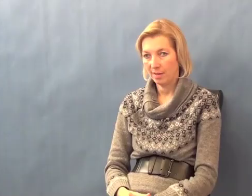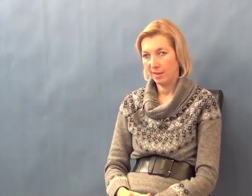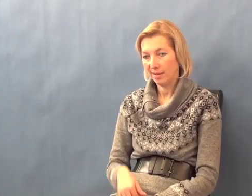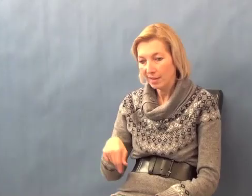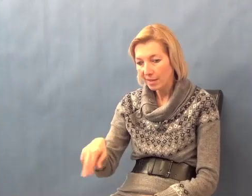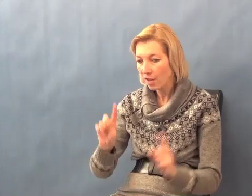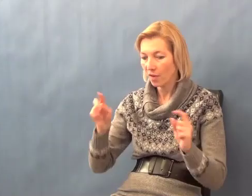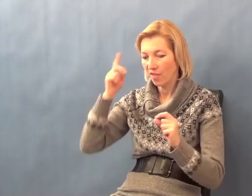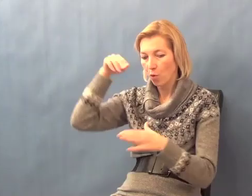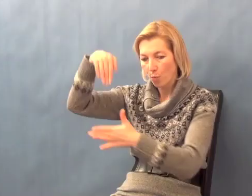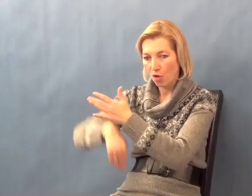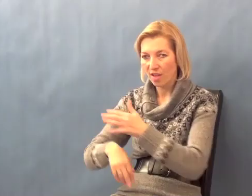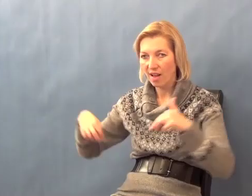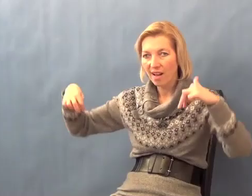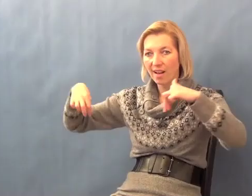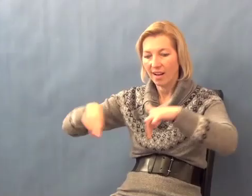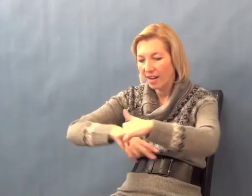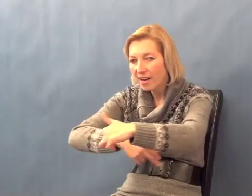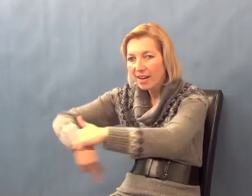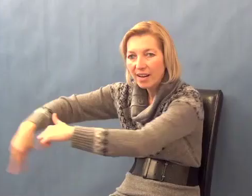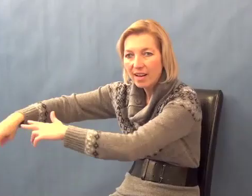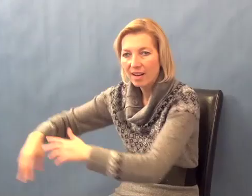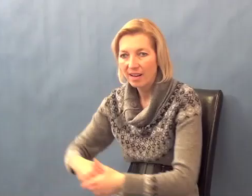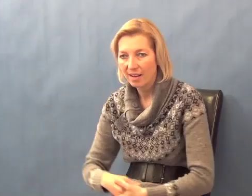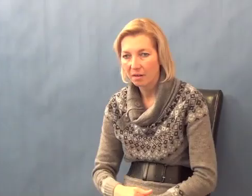Iść nie wolno, bo można tam wpaść.